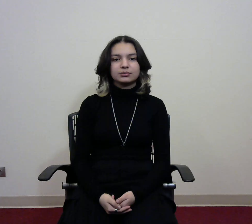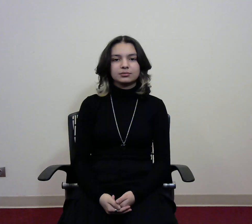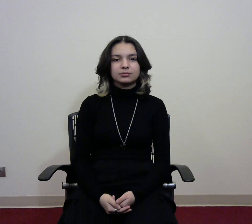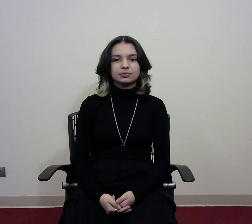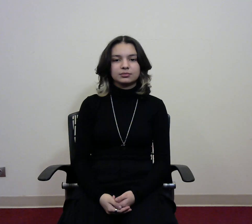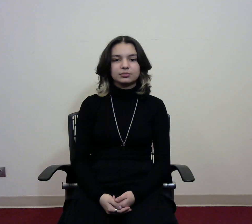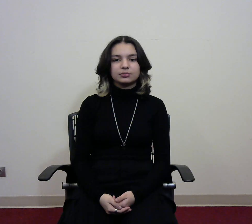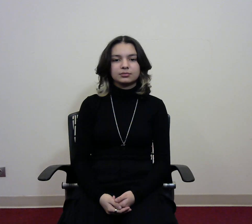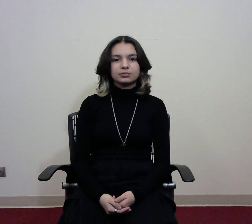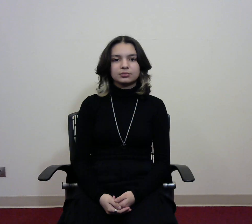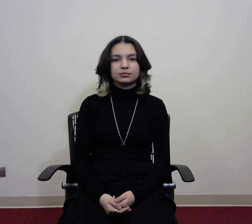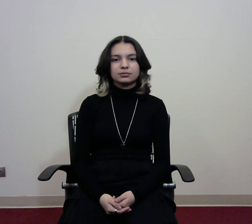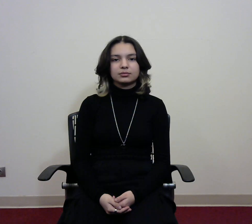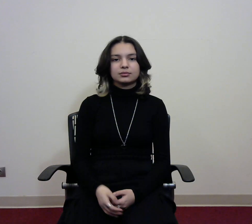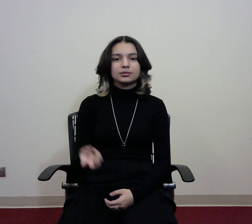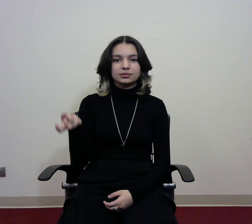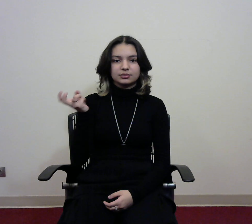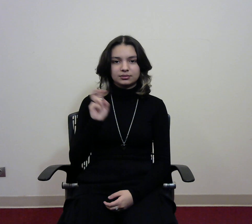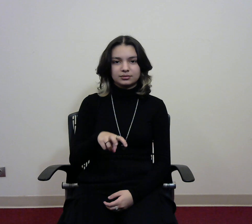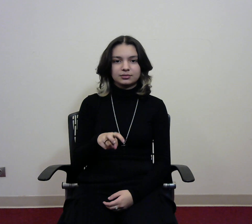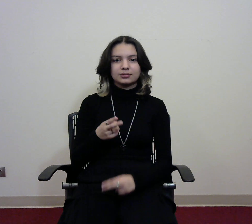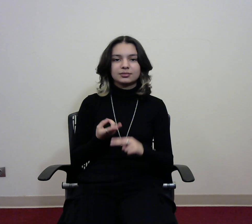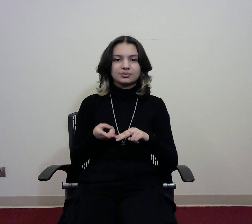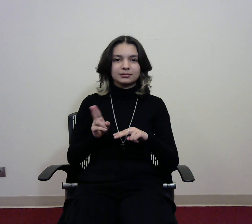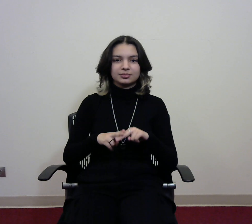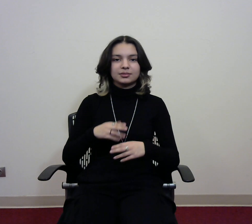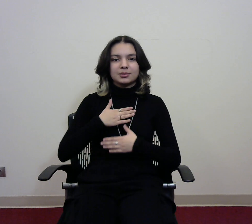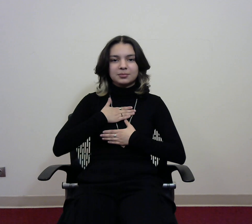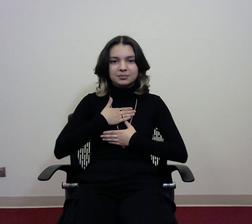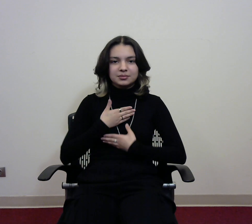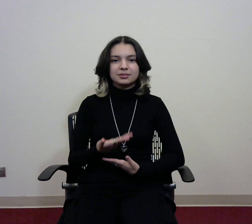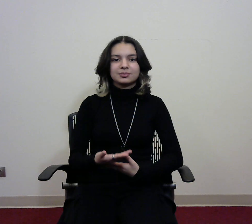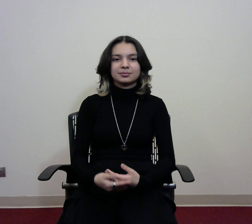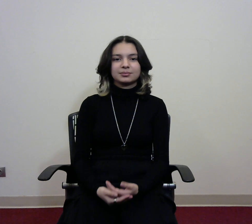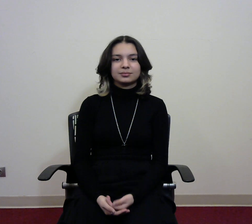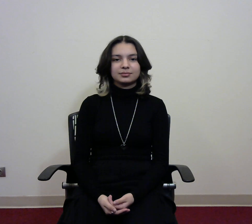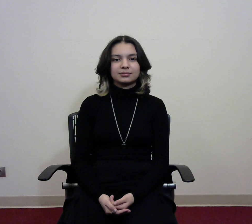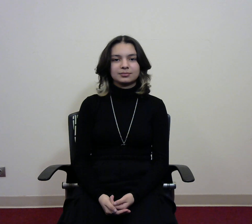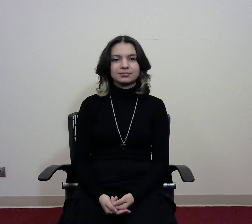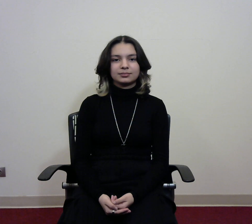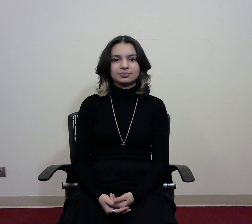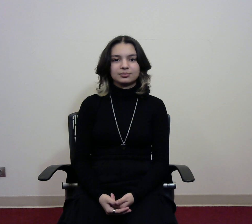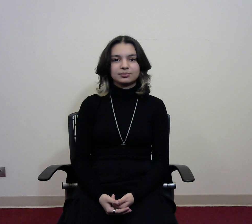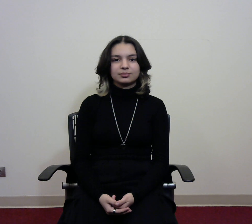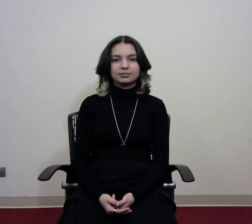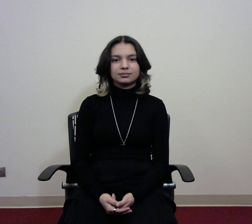Gəldiyinizə görə minnətdaram